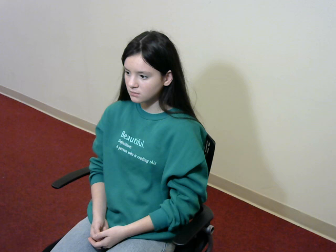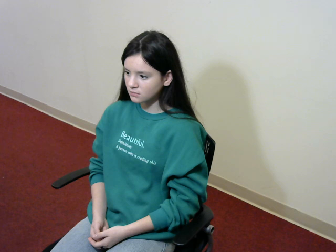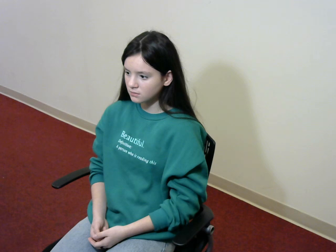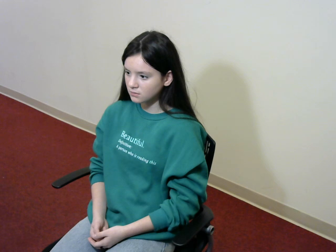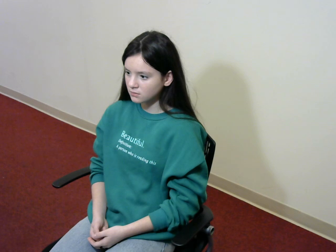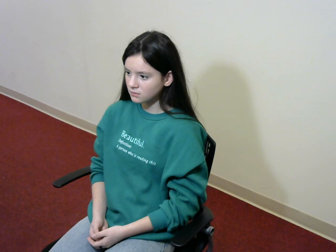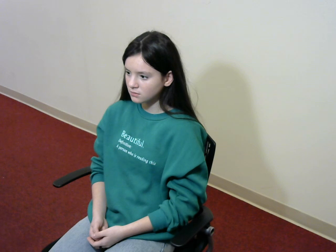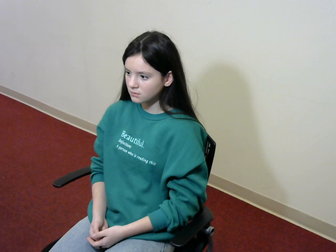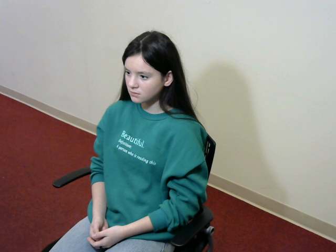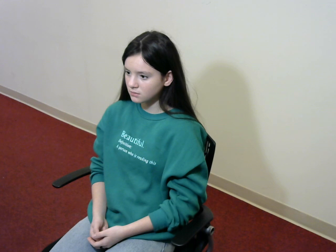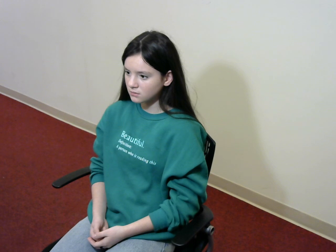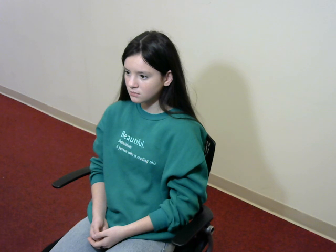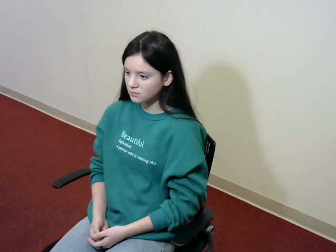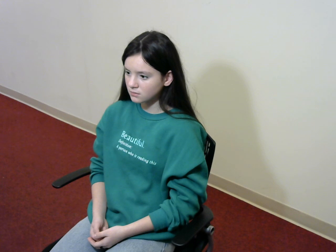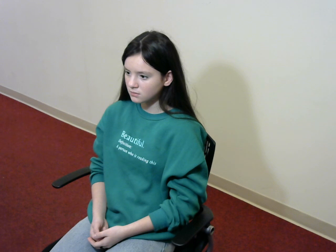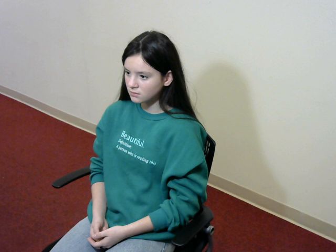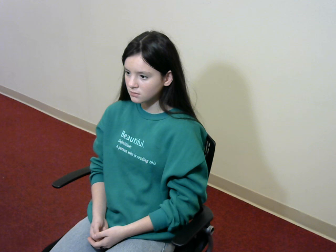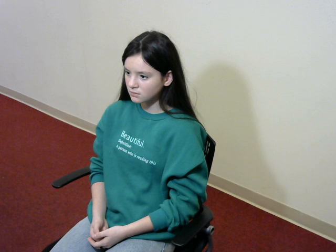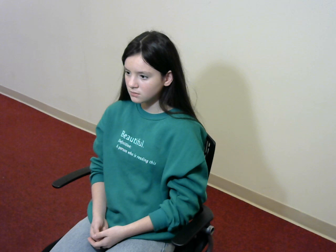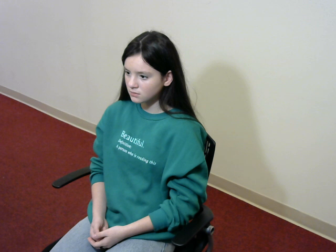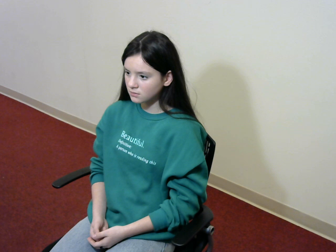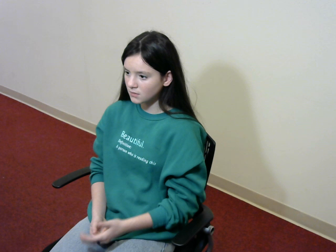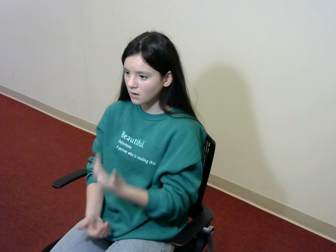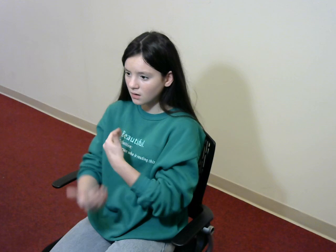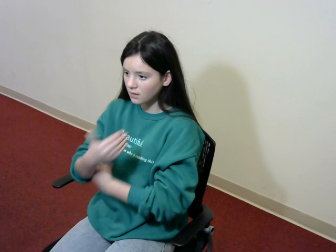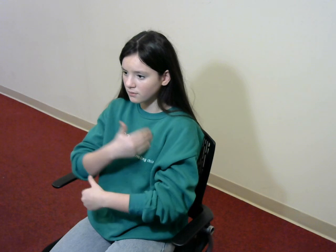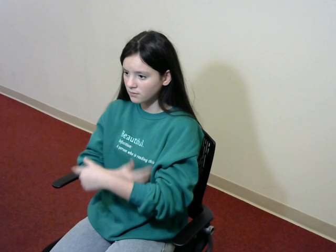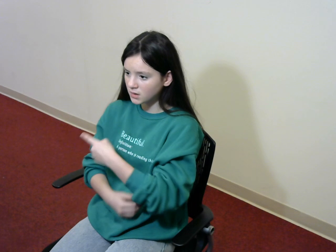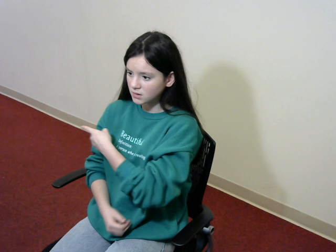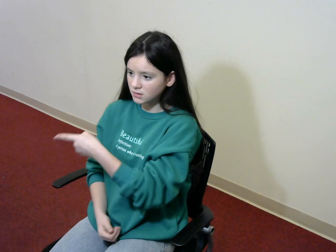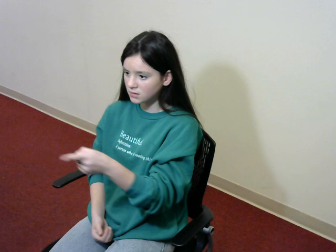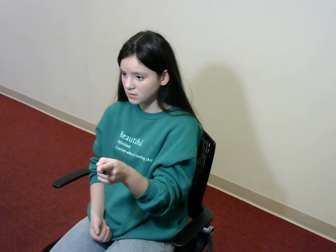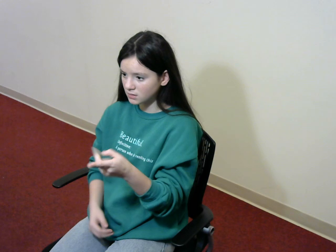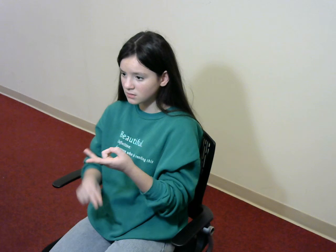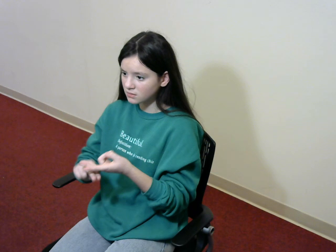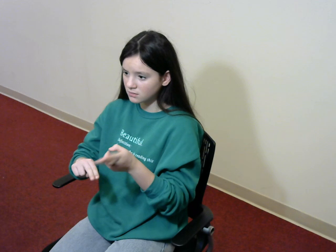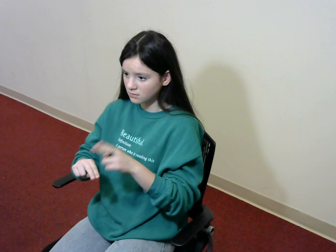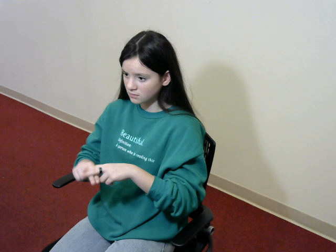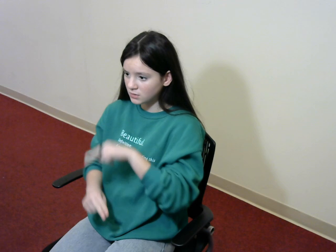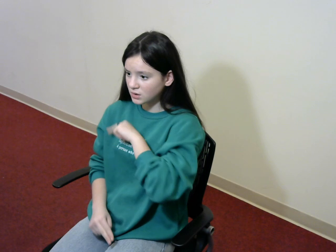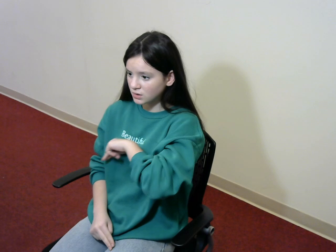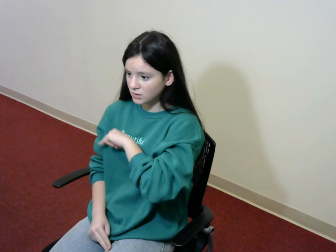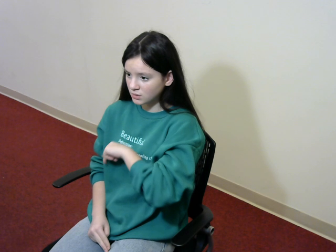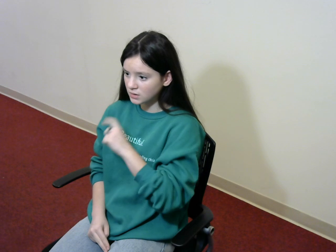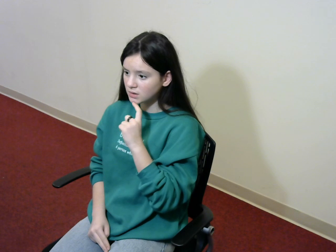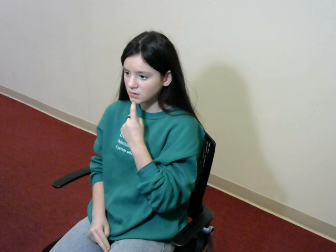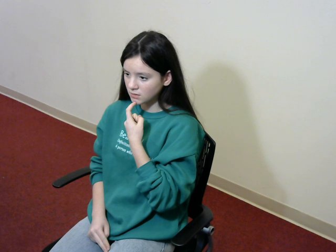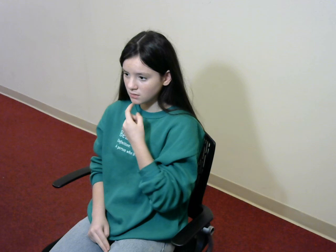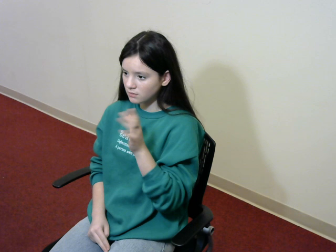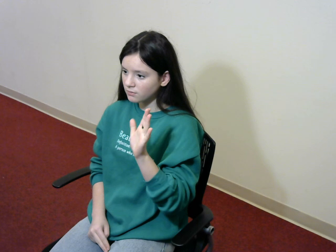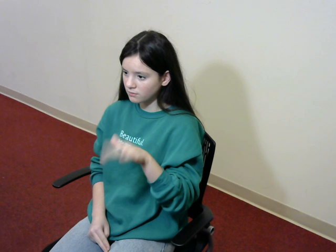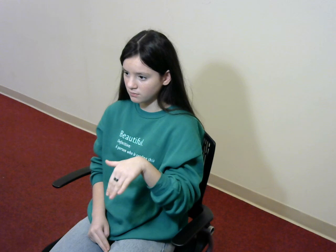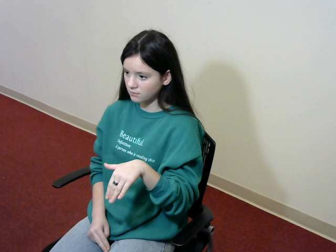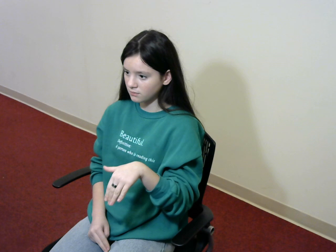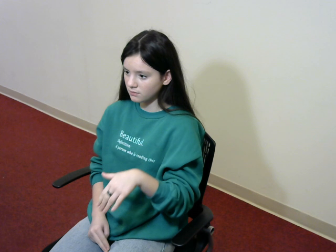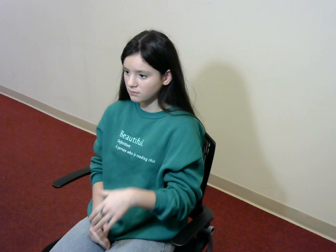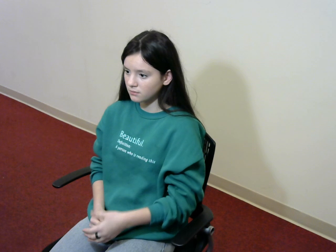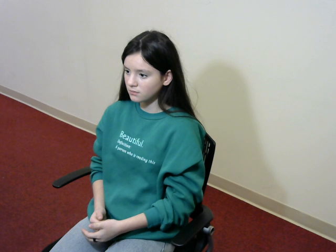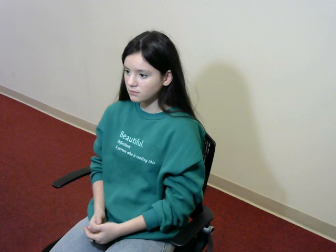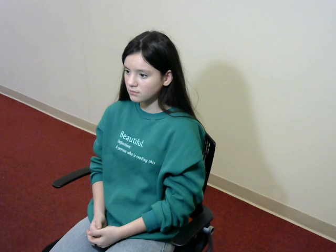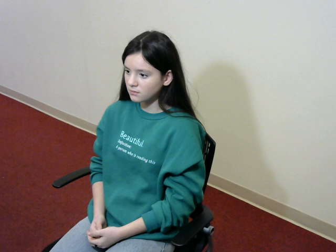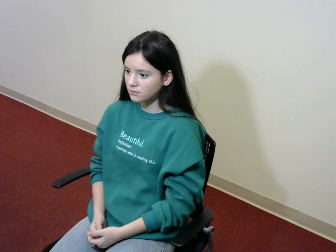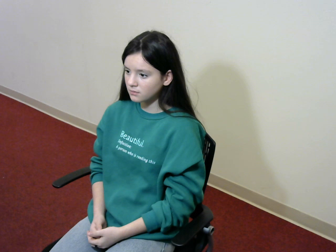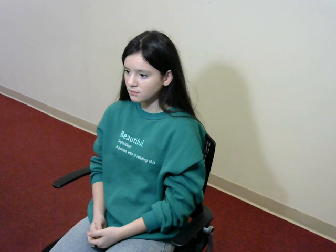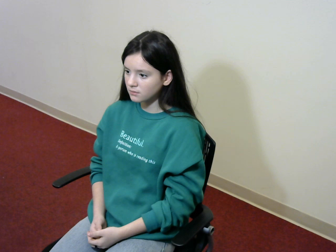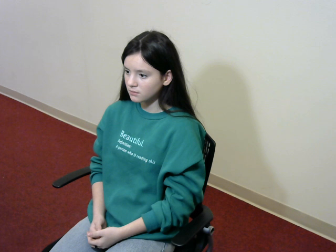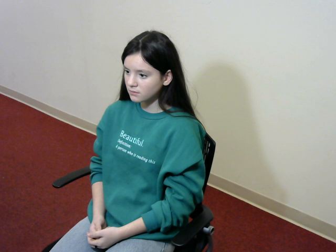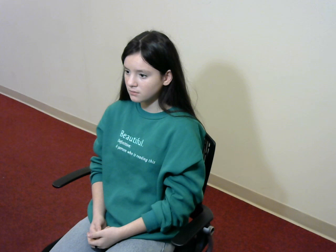Əlilliyi olanlar üçün iş çətin olur